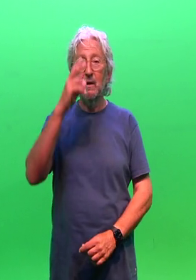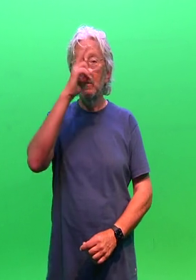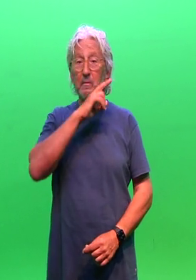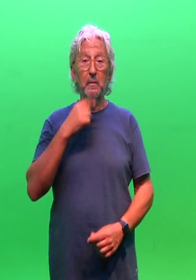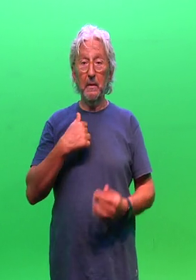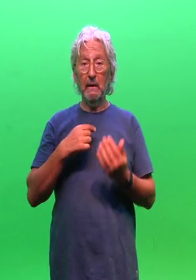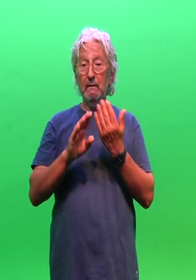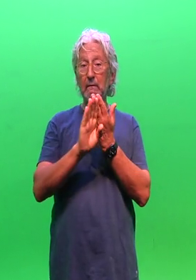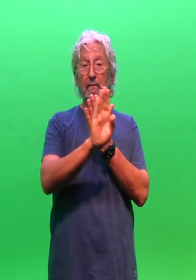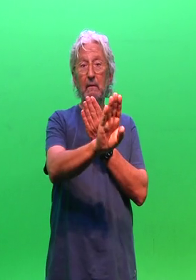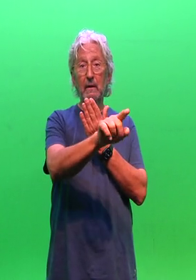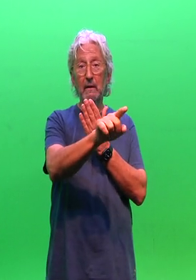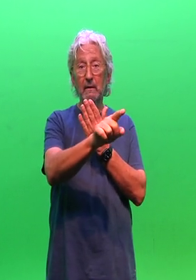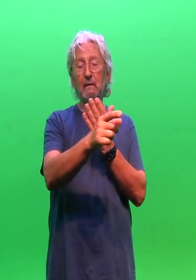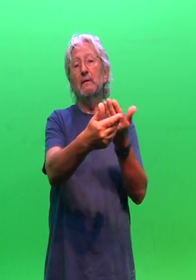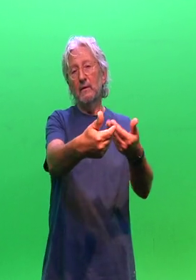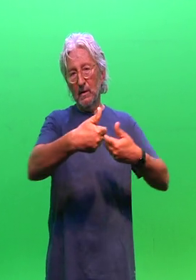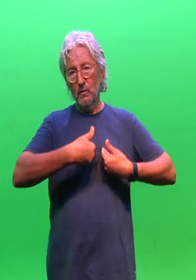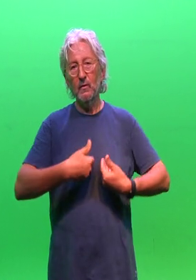Els meus pares viuen davant i m'ajuden.